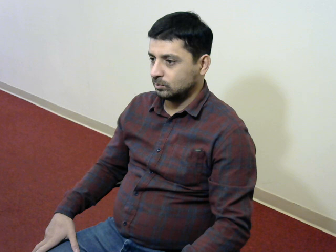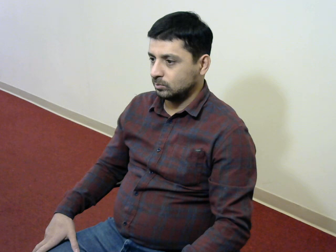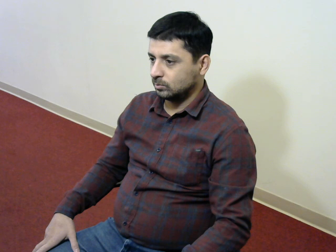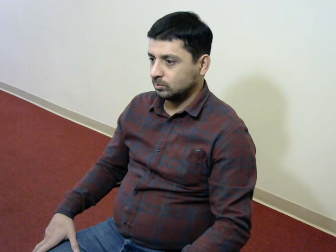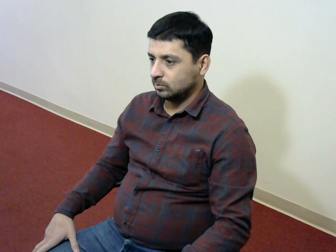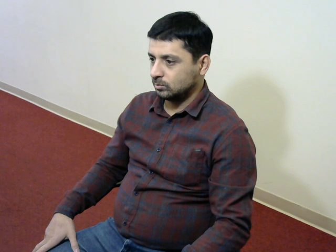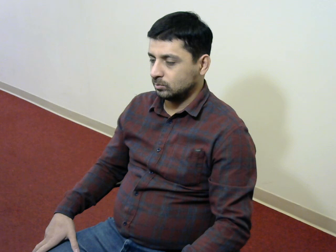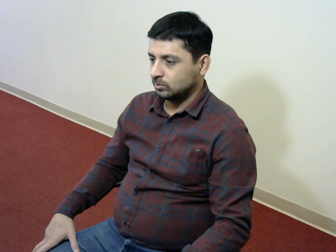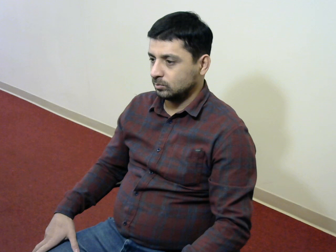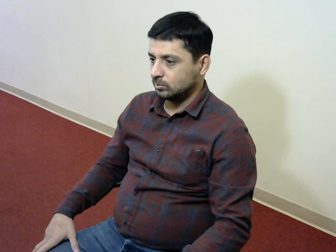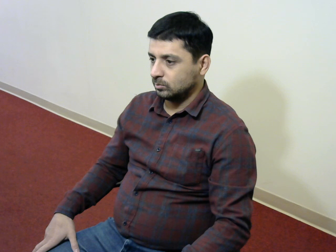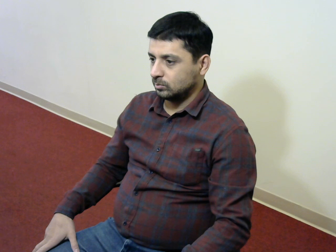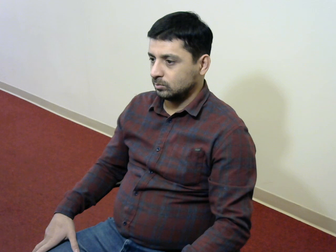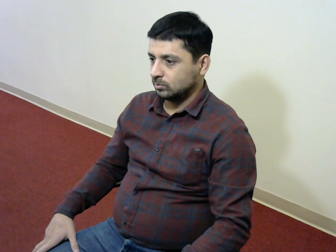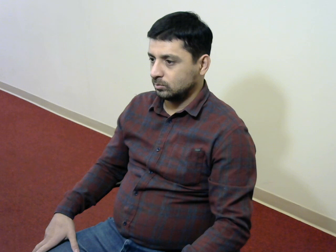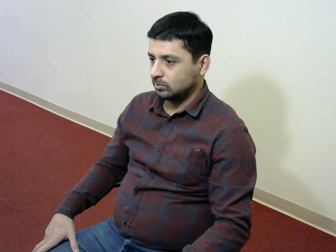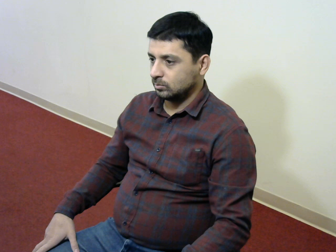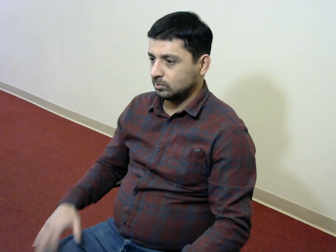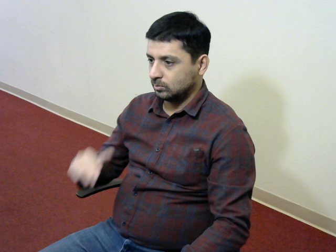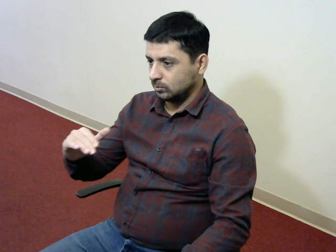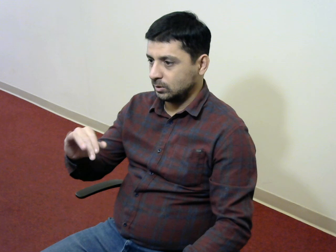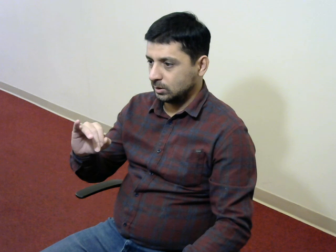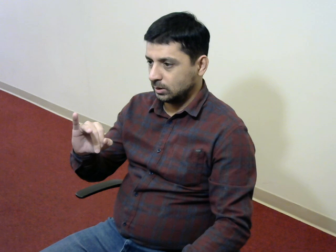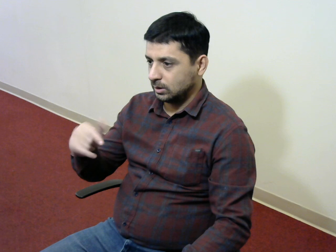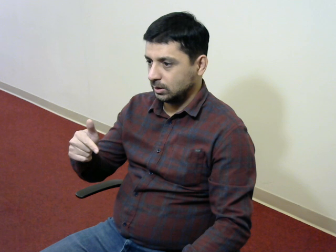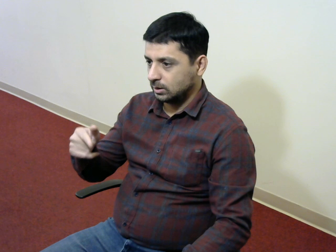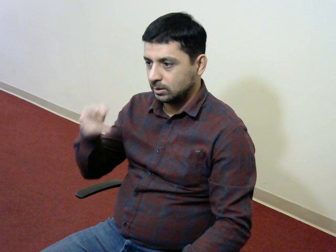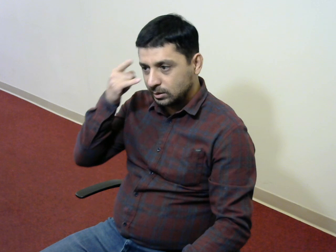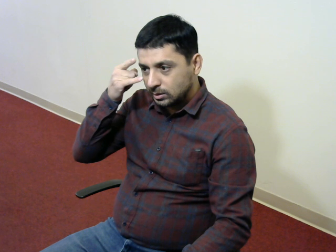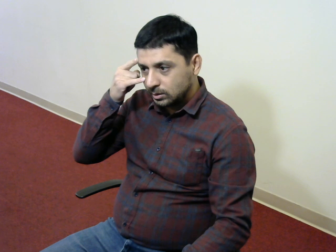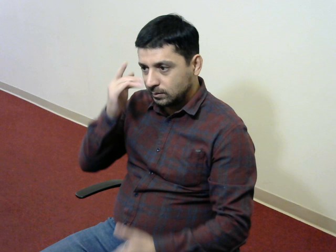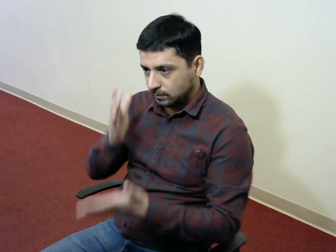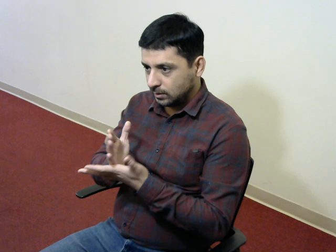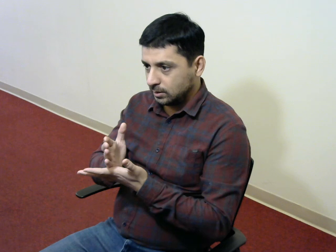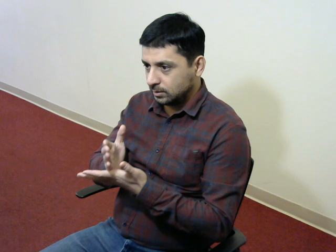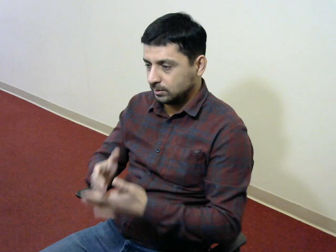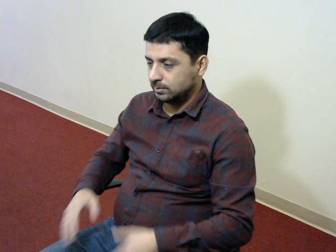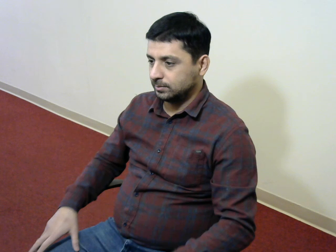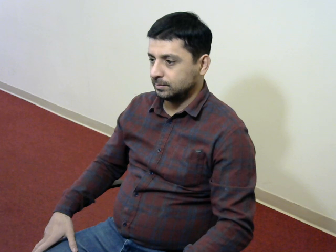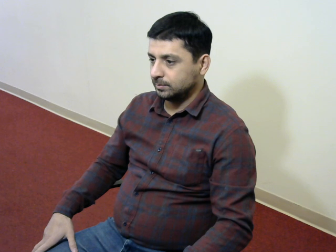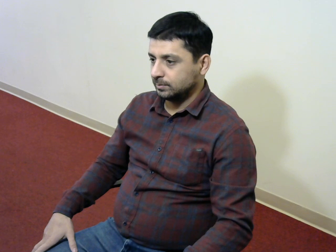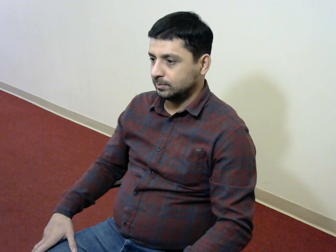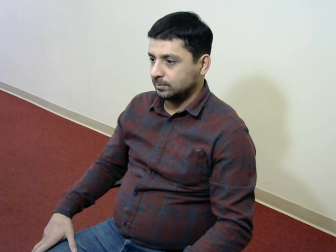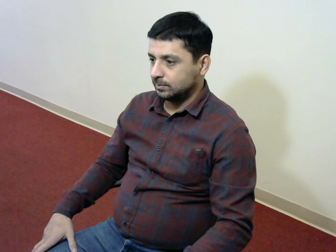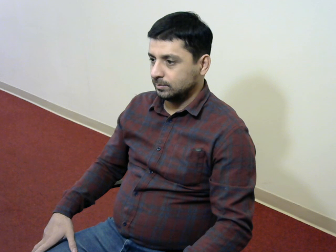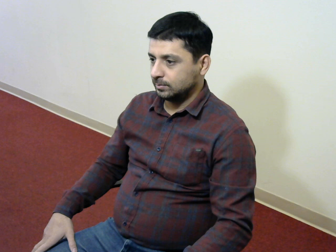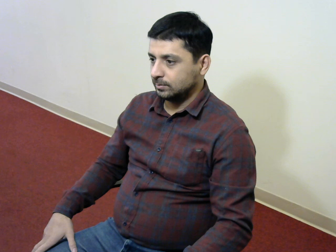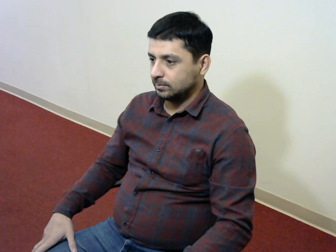Sənin instagramın var?